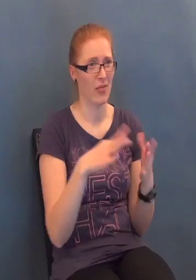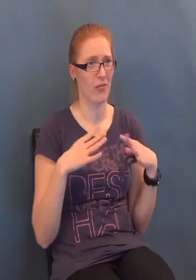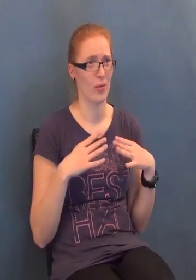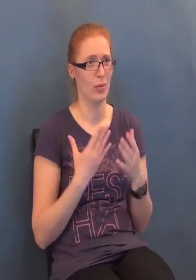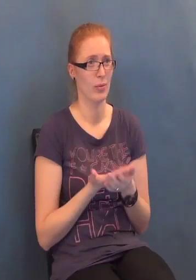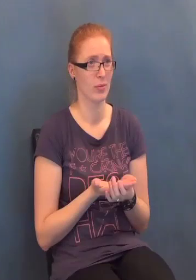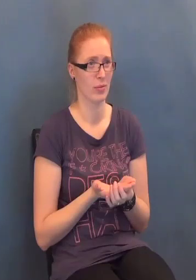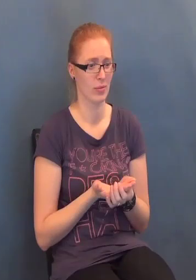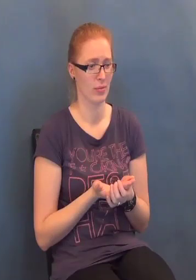Masz wolne.